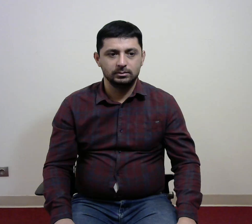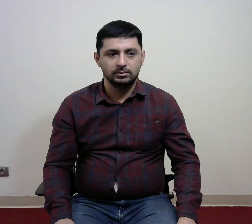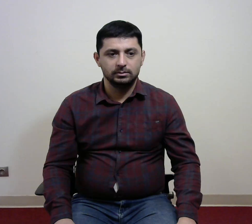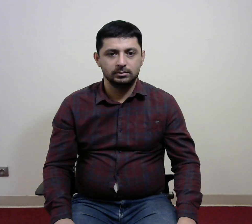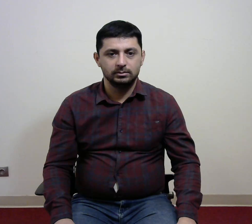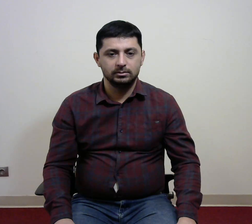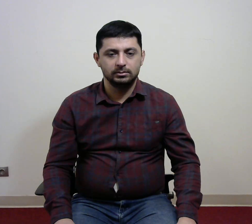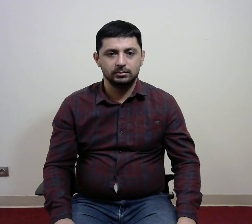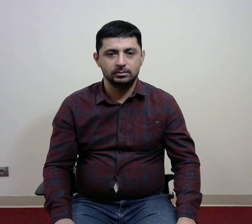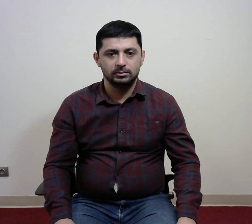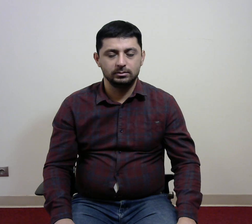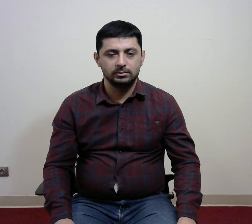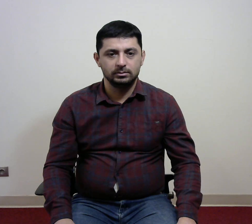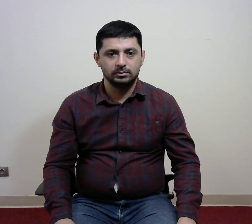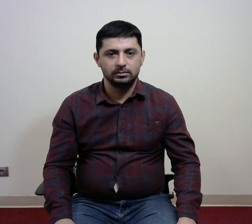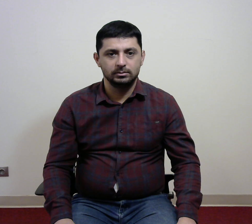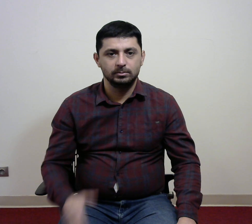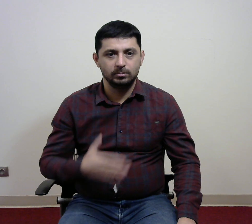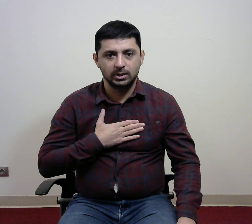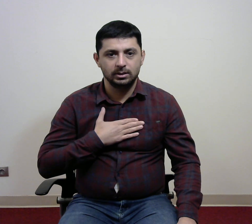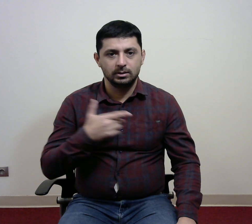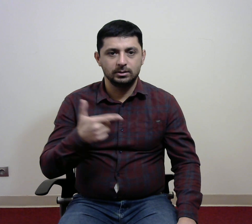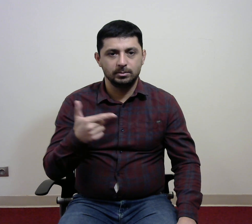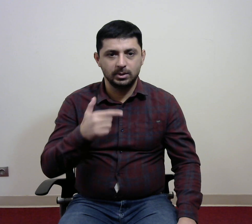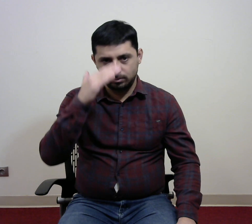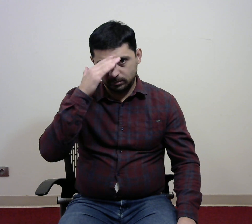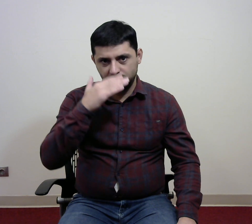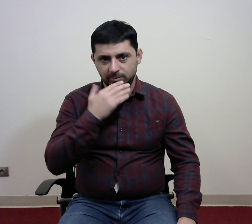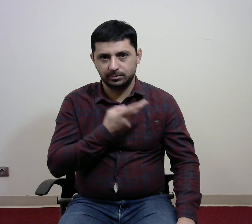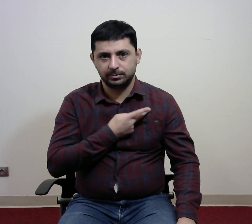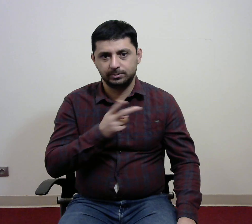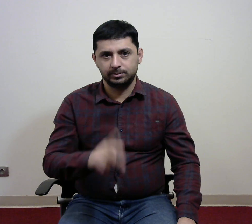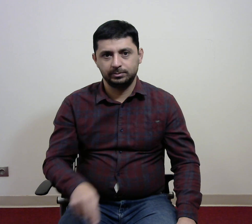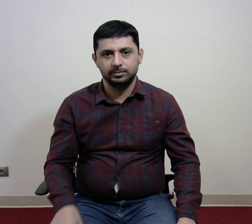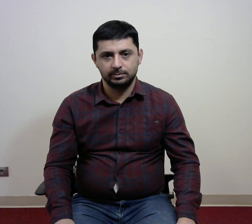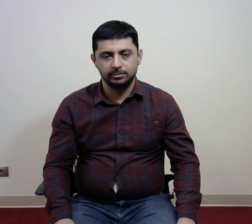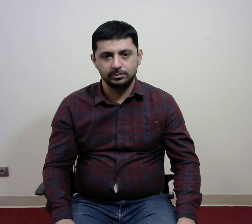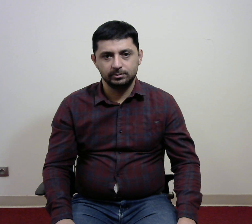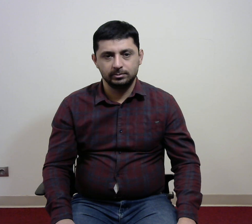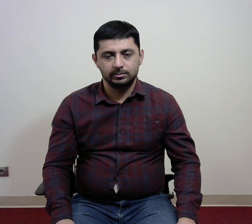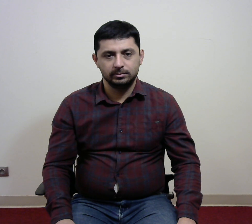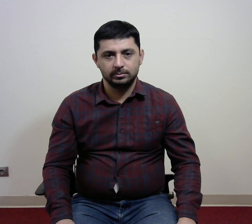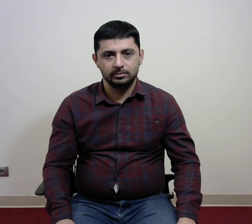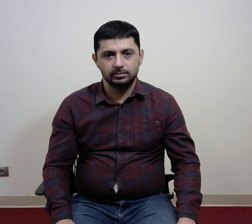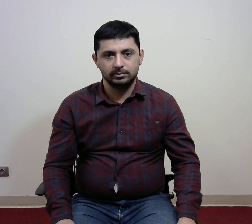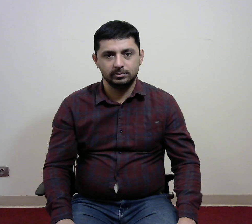Mənim qayınatam rəhmətə gedib